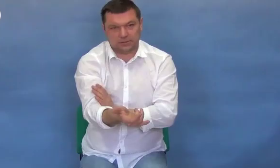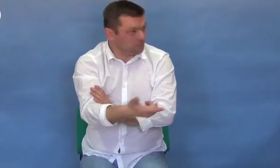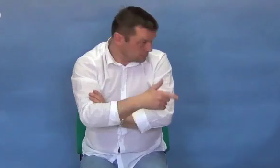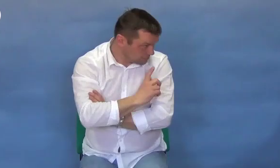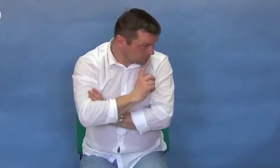Źle mówię?